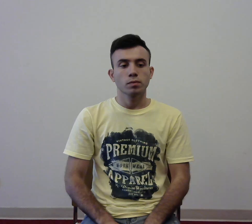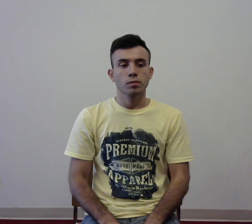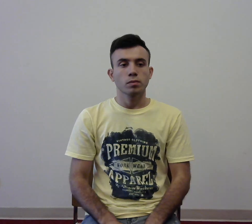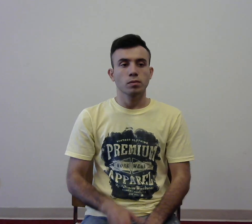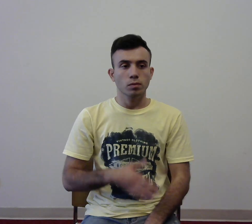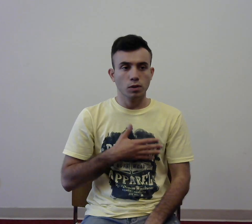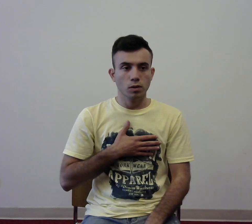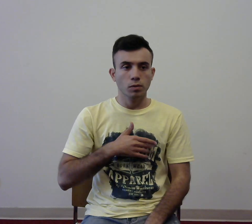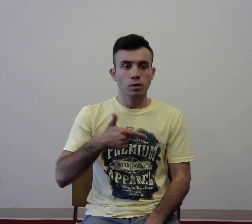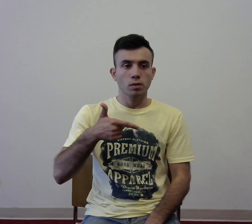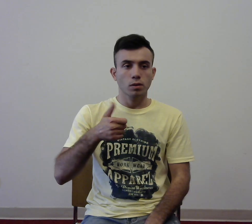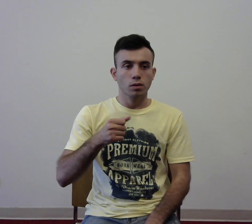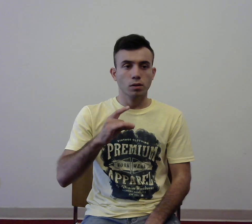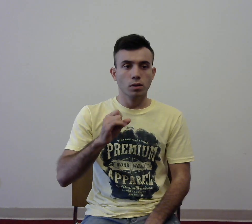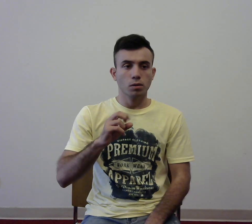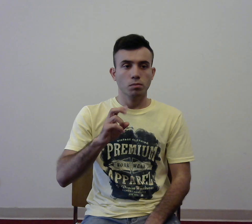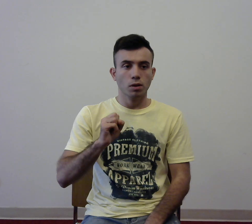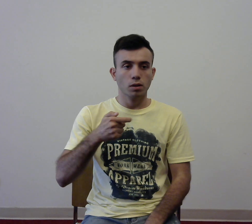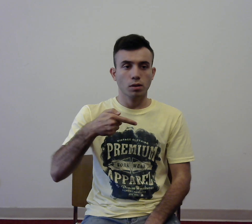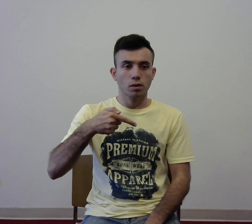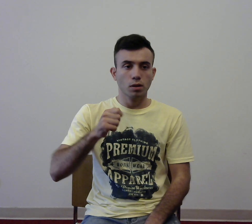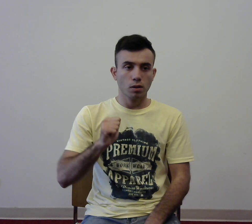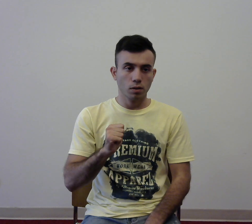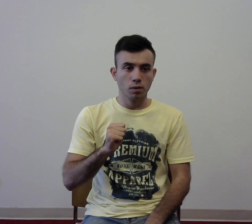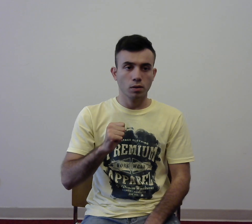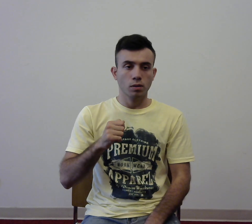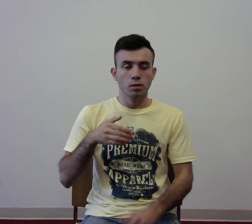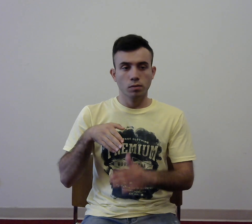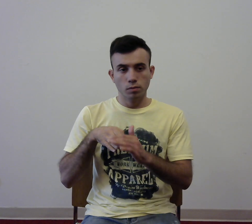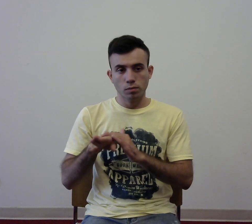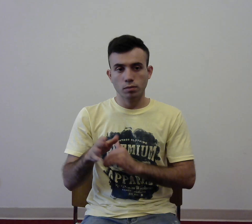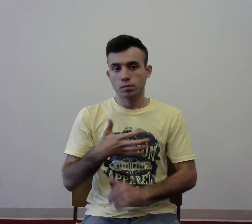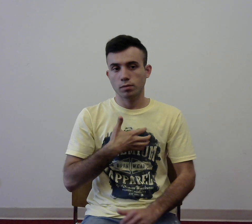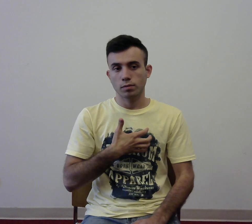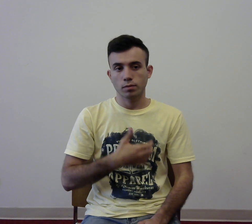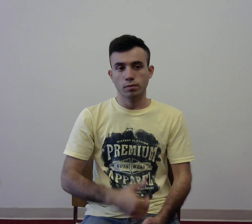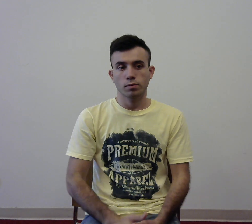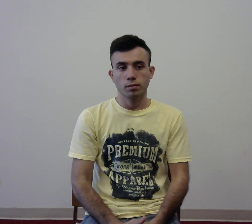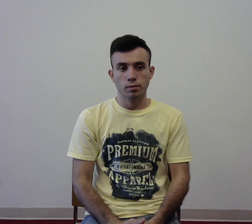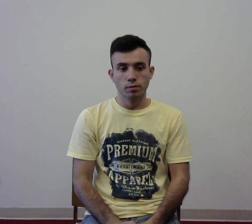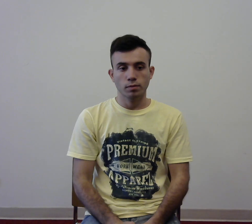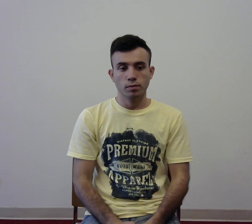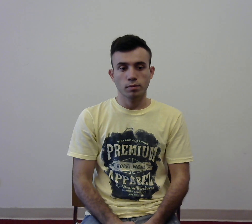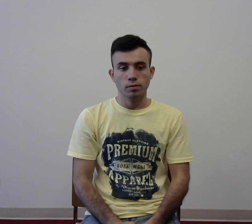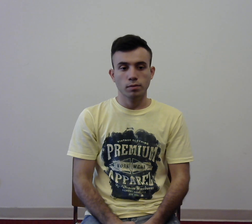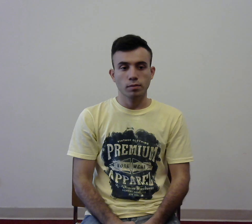Mən Qarabağa getmək istəyirəm